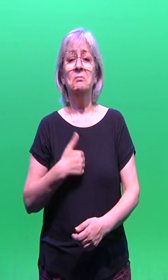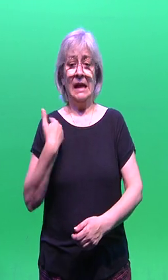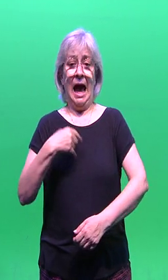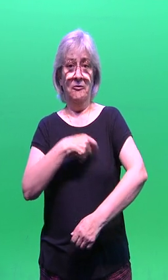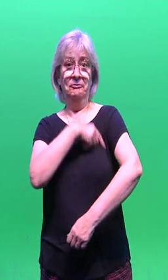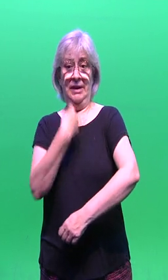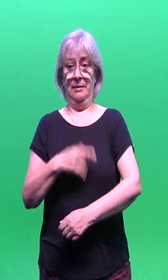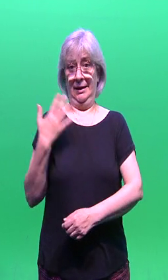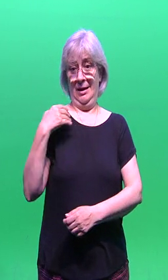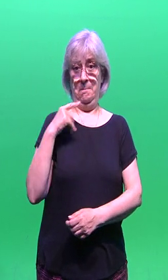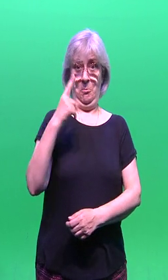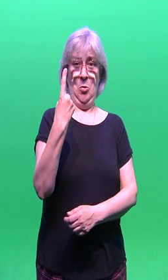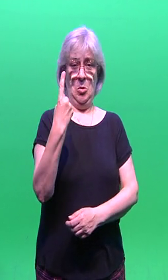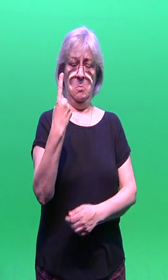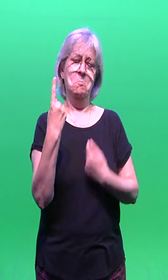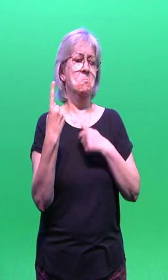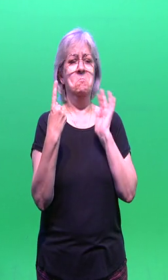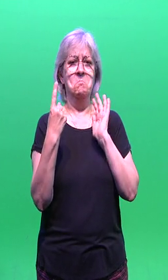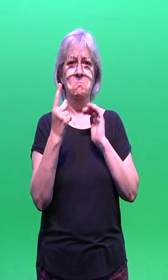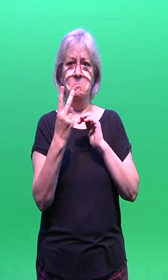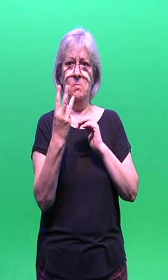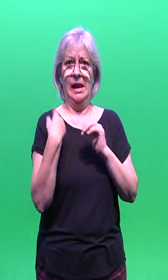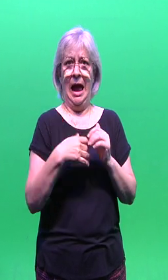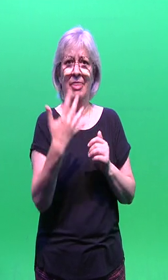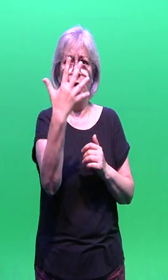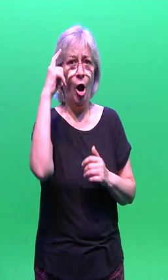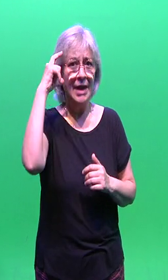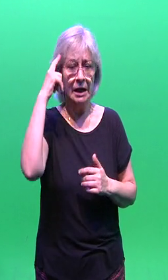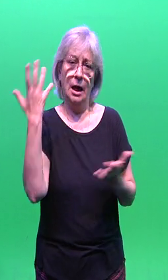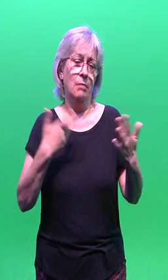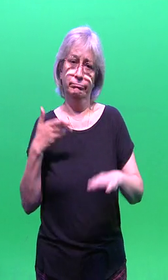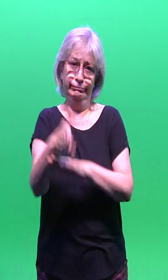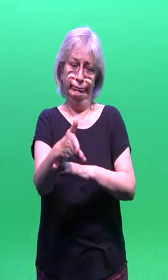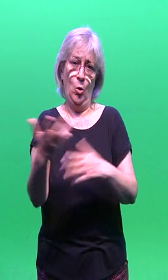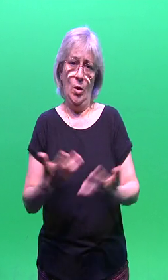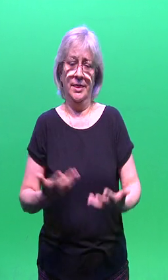He tingut febre durant cinc dies, no puc més, per això vinc a urgències.